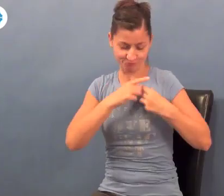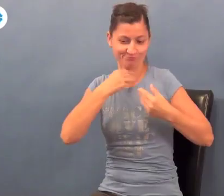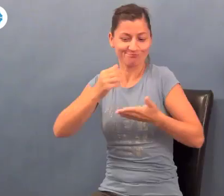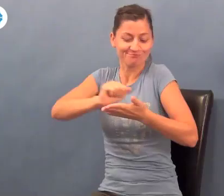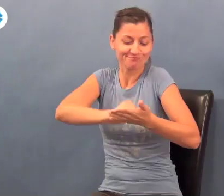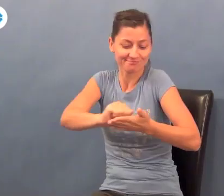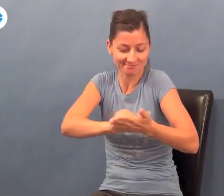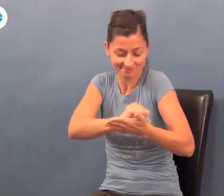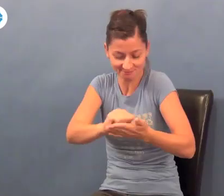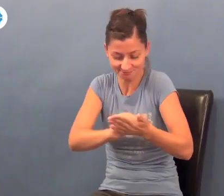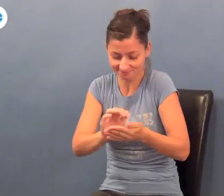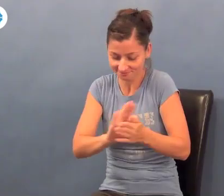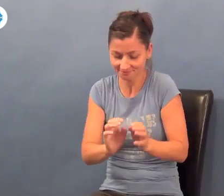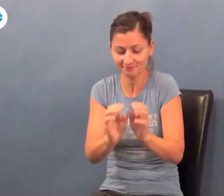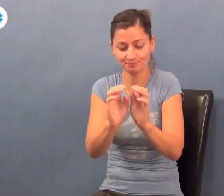Wyciera, aż są czyste.